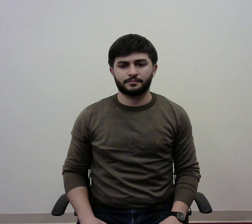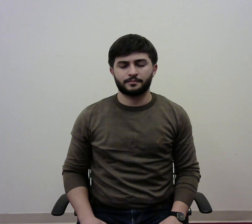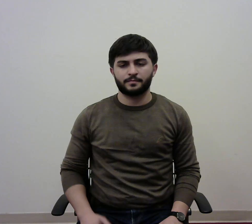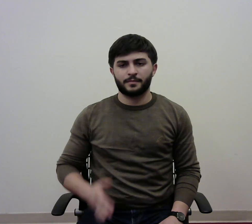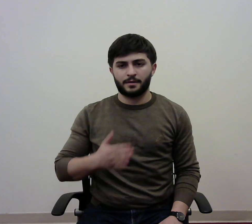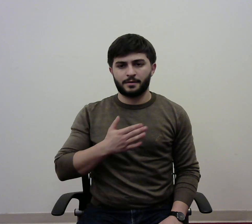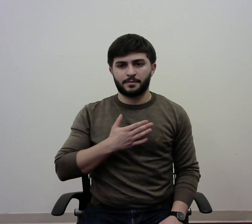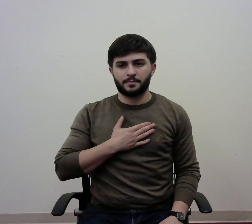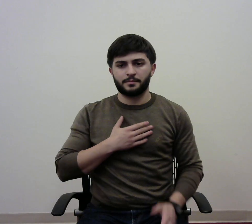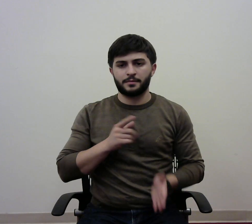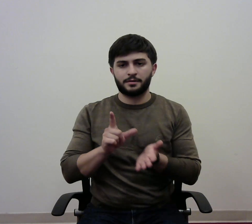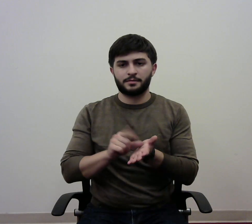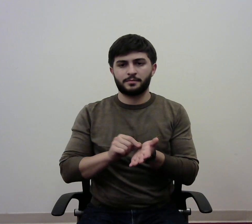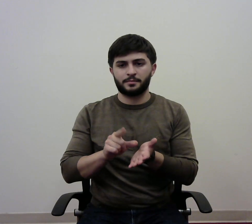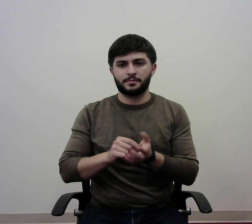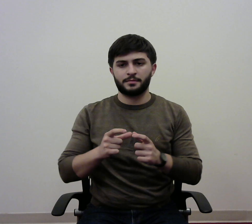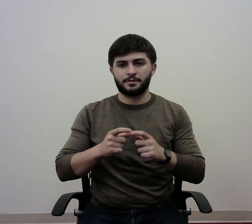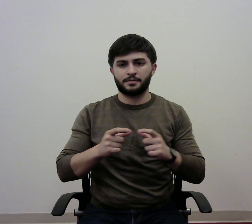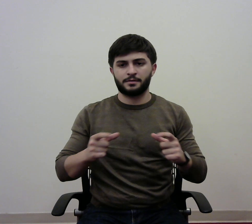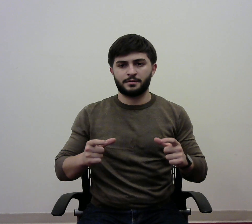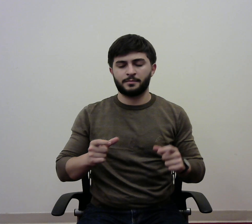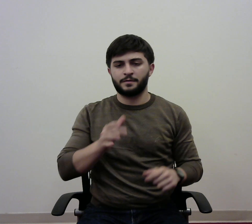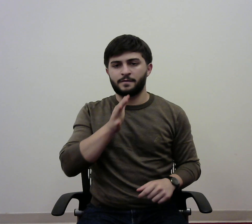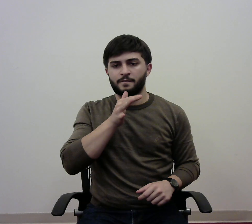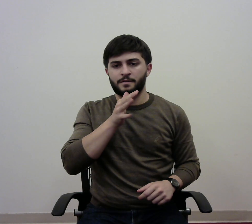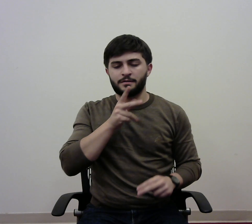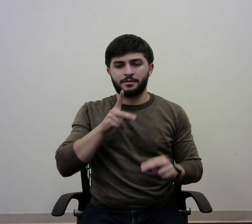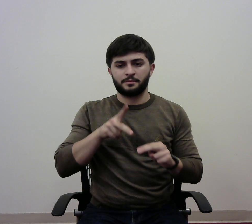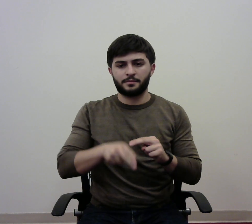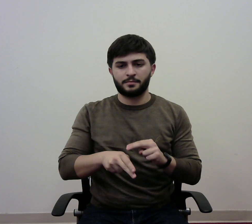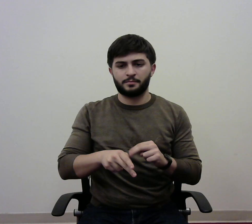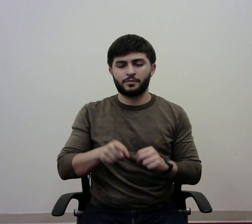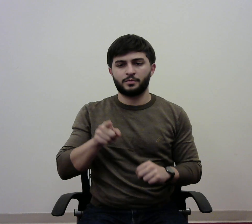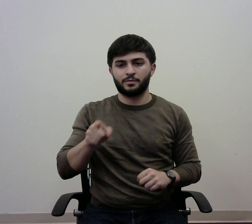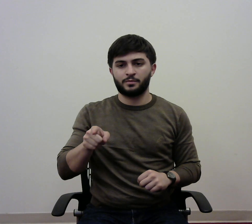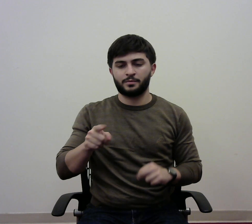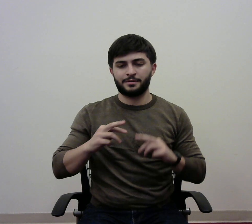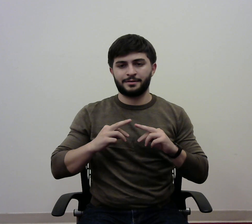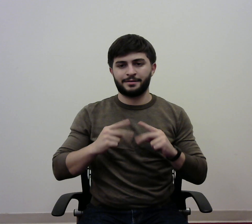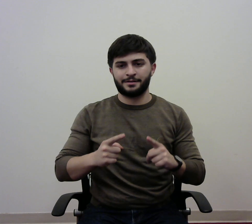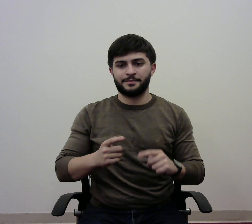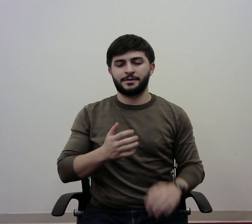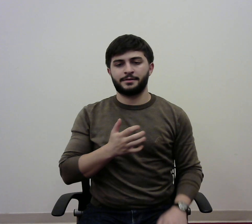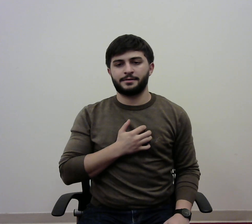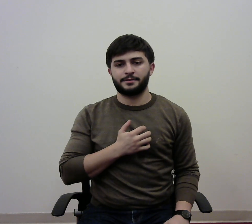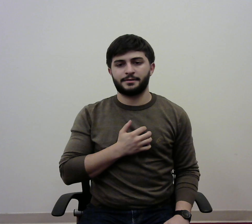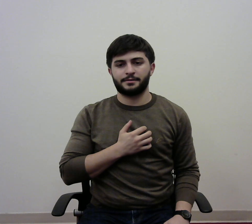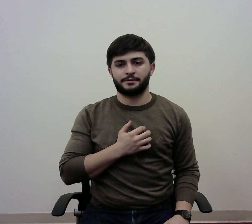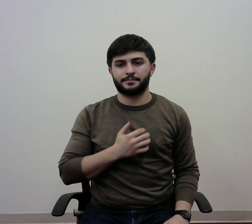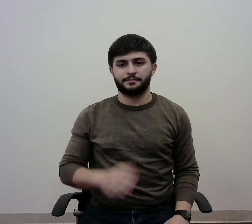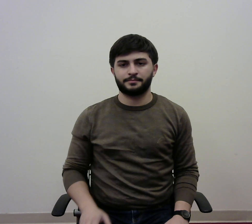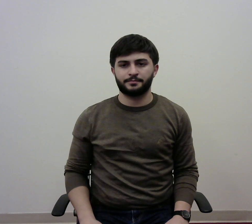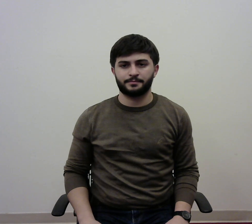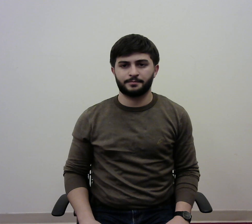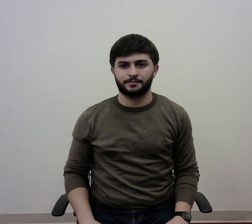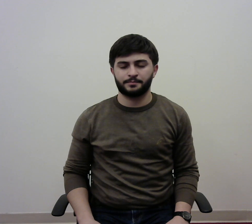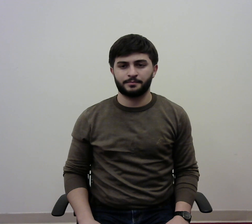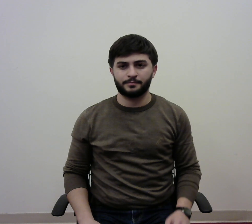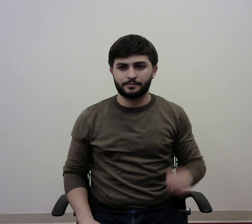Mənim pensiya kartımın müddəti bitib, onu dəyişmək istəyirəm